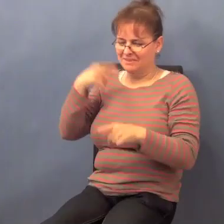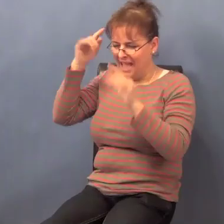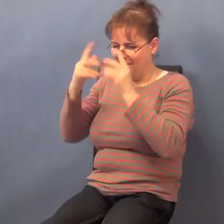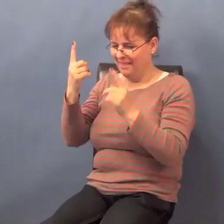Aha.